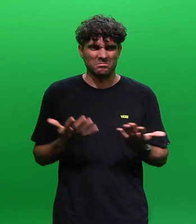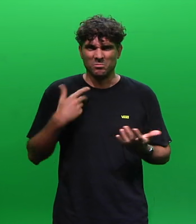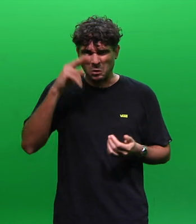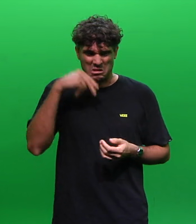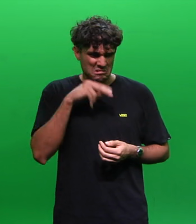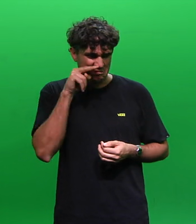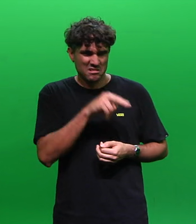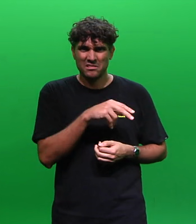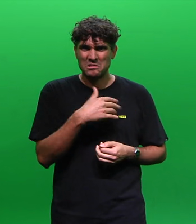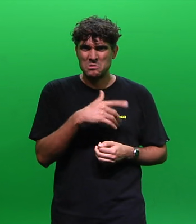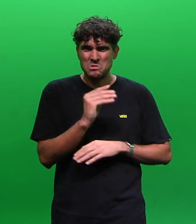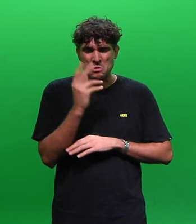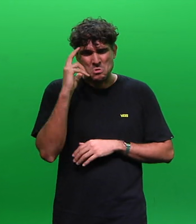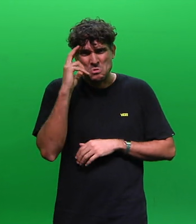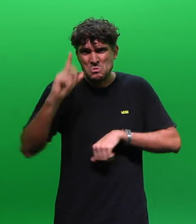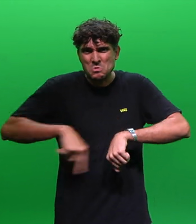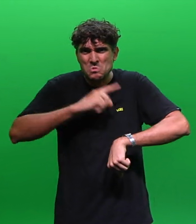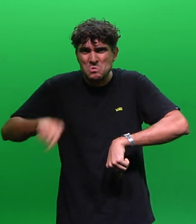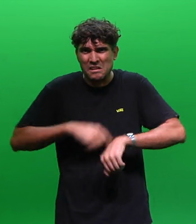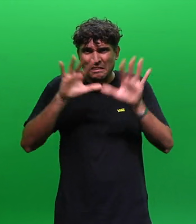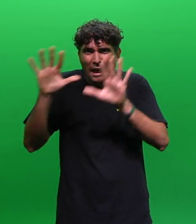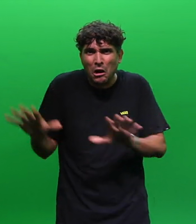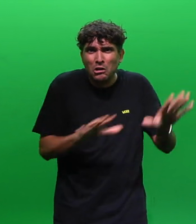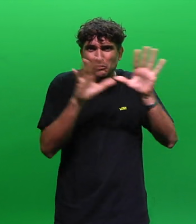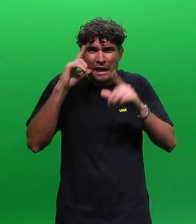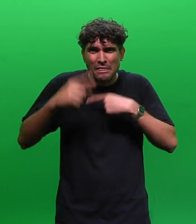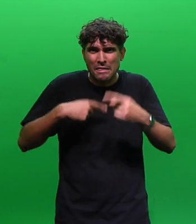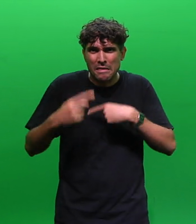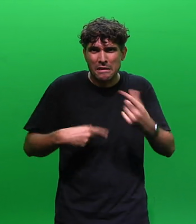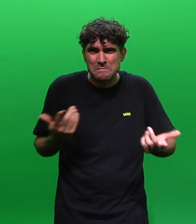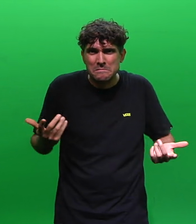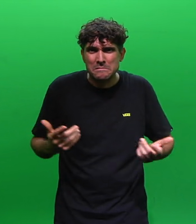Estic preocupat, perquè veig que dorm moltes hores, deu hores cada dia, no és normal.